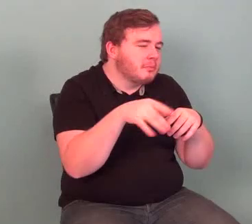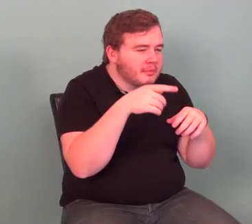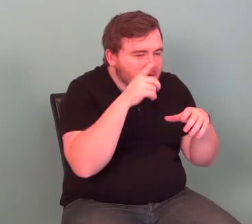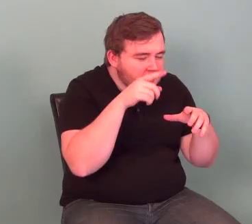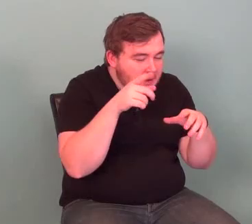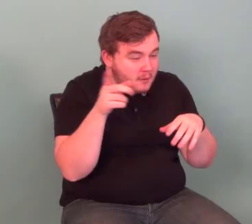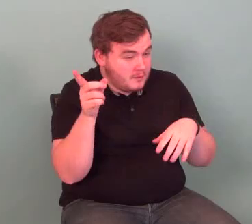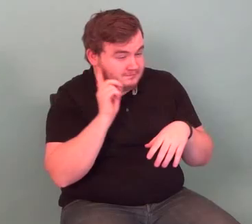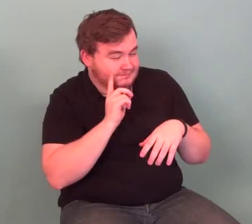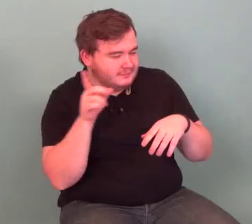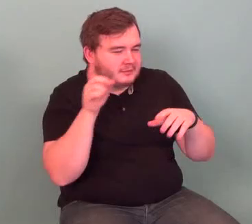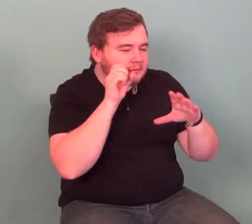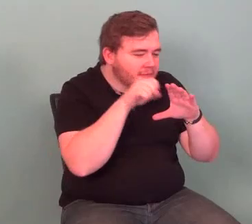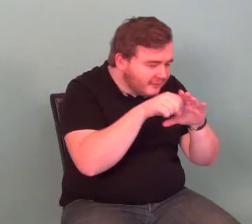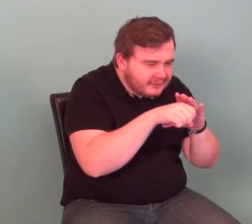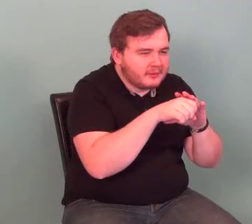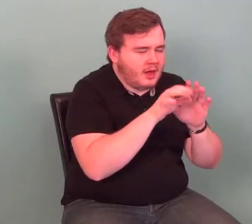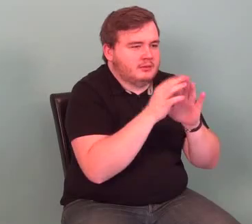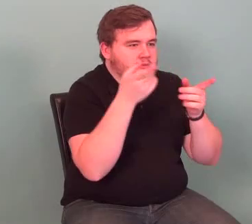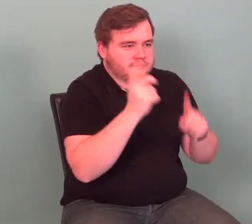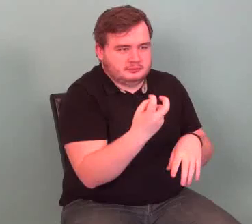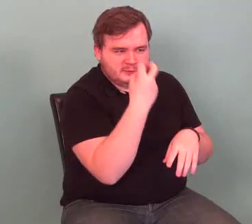Wraca do chłopca, który akurat zbliżył się do jakiejś dziury w ziemi. W pewnym momencie znienacka zostaje ugryziony w nos.